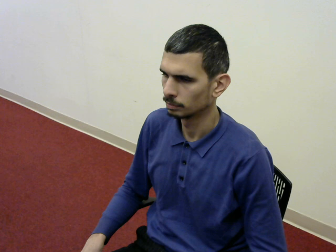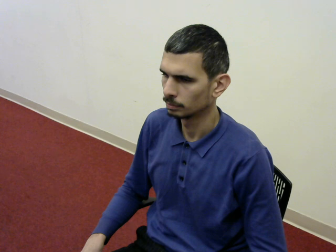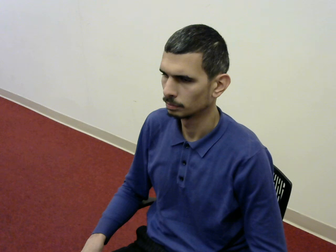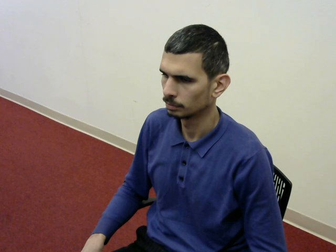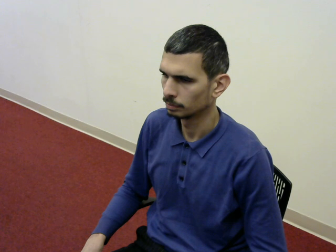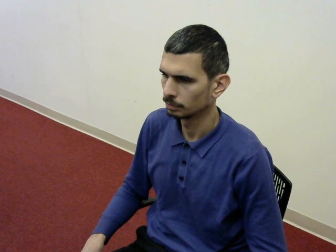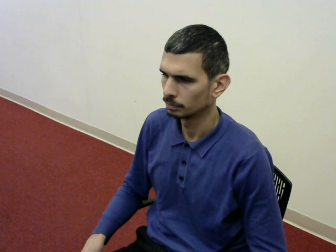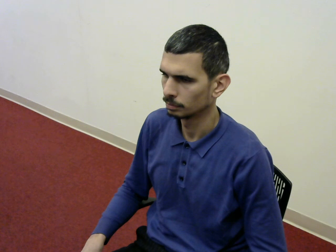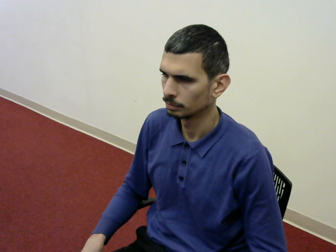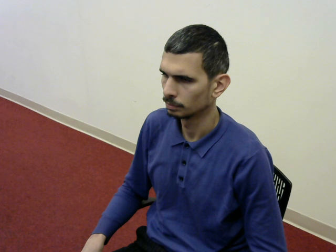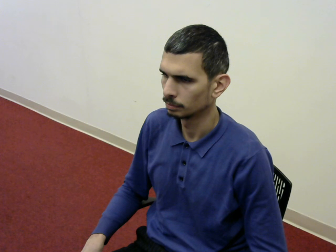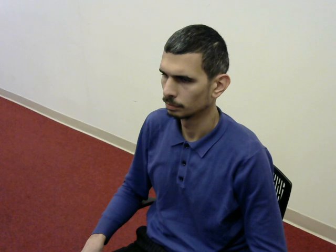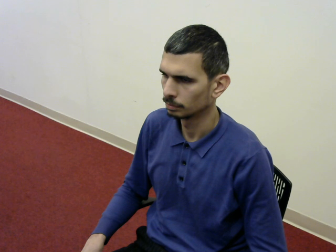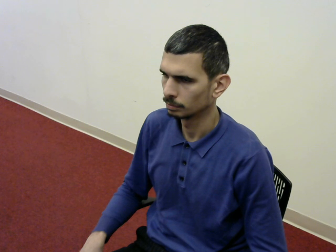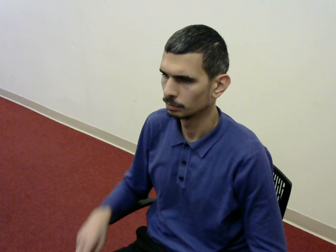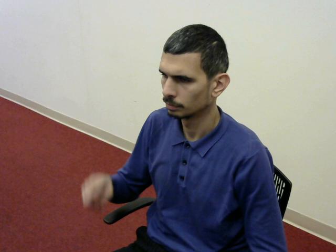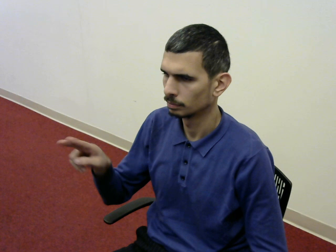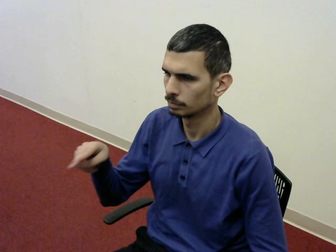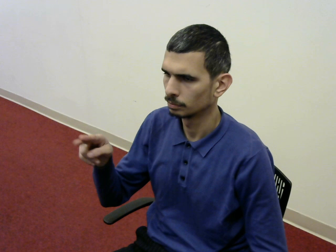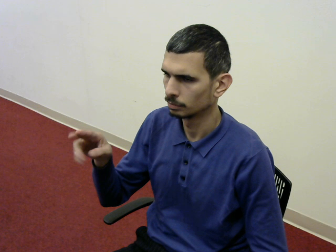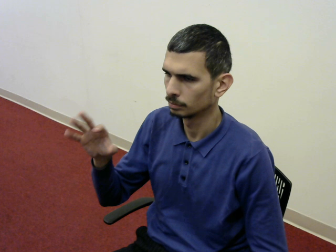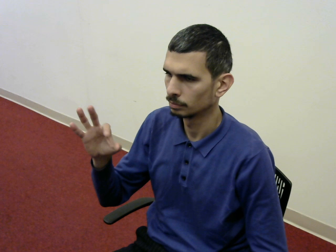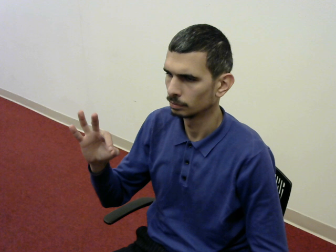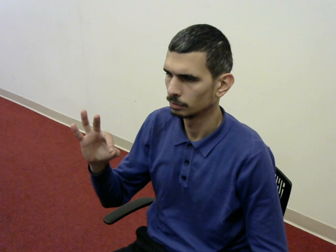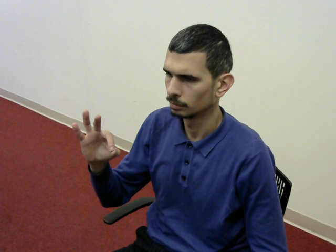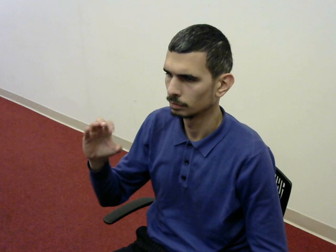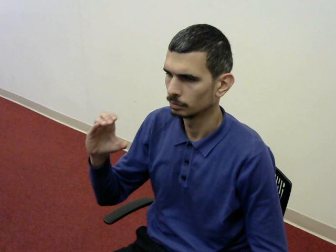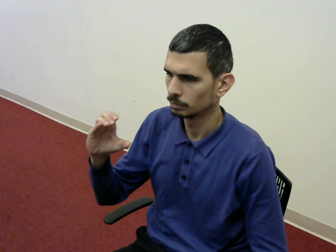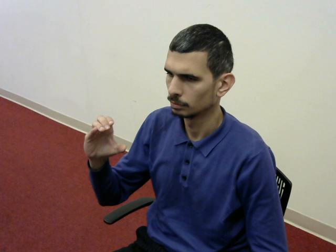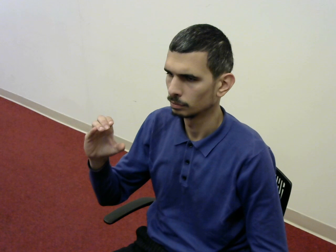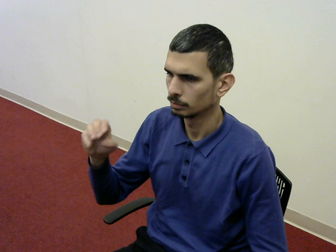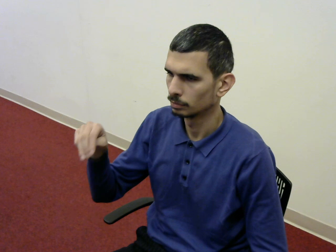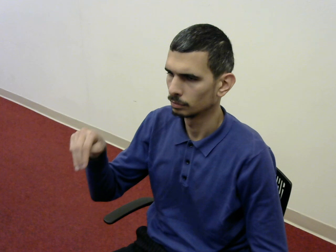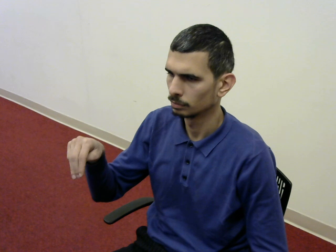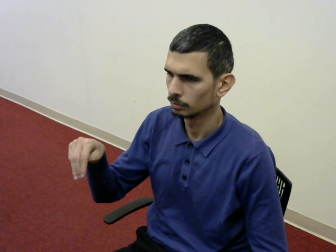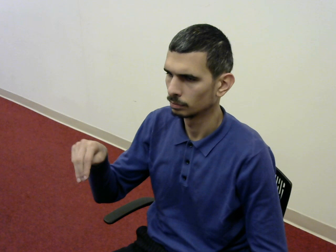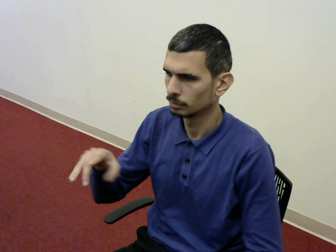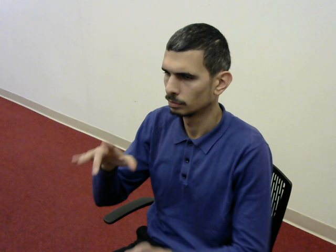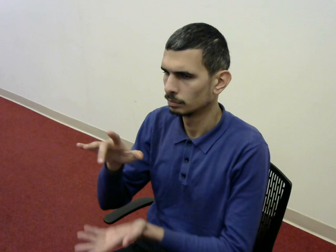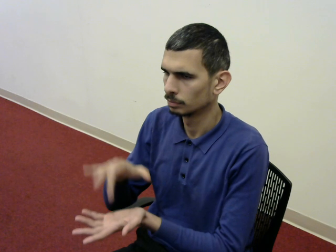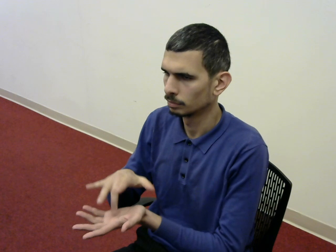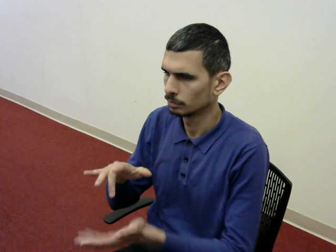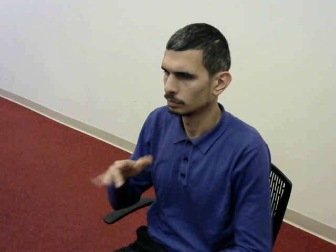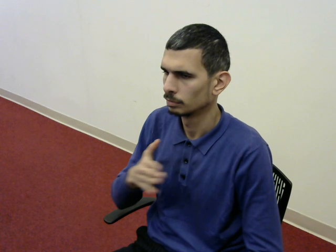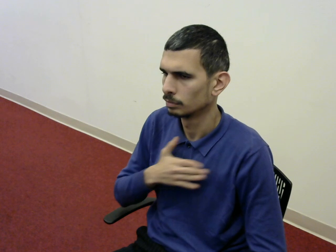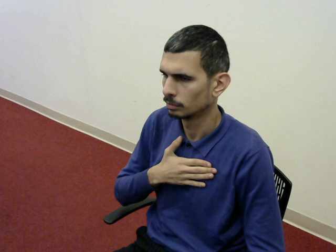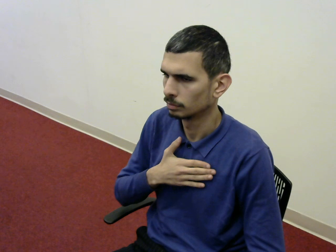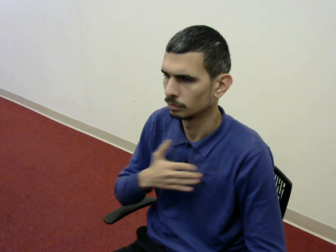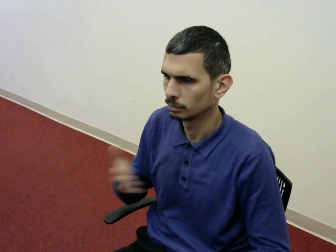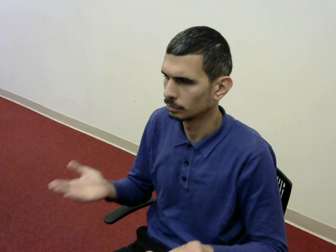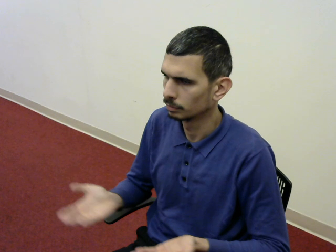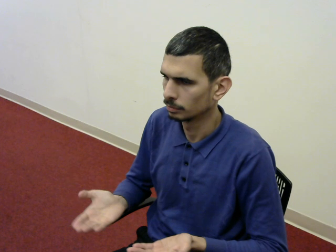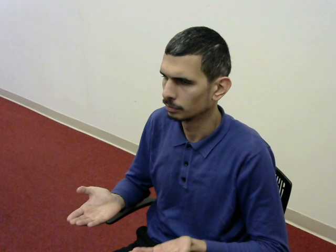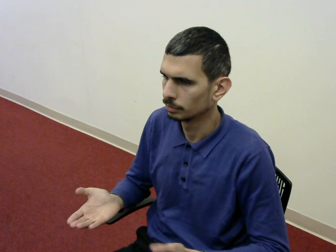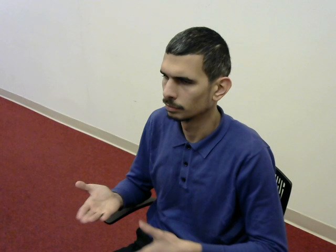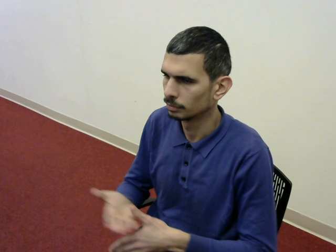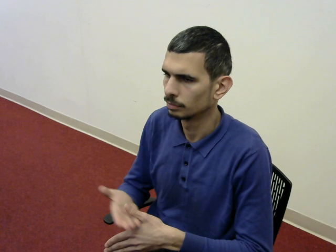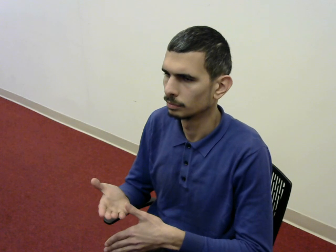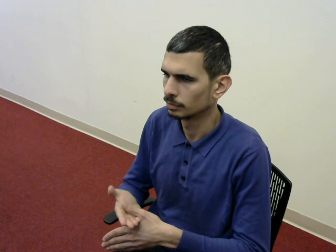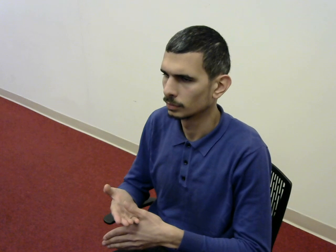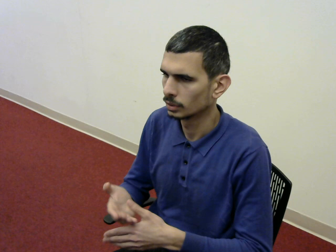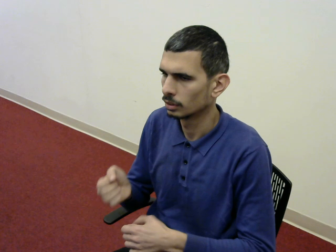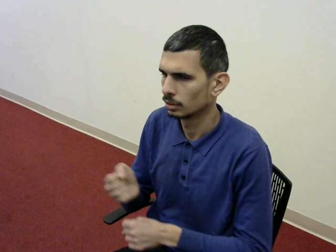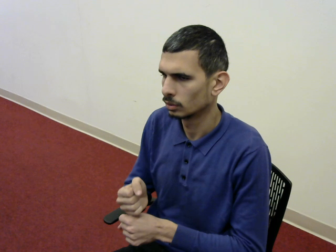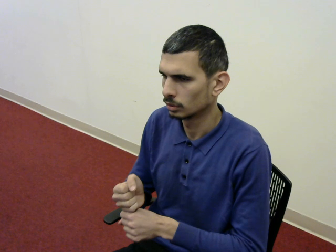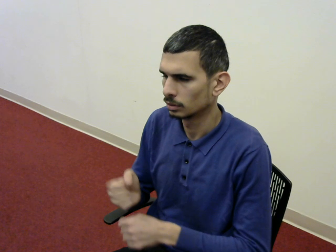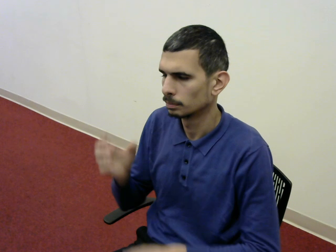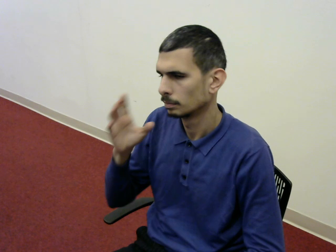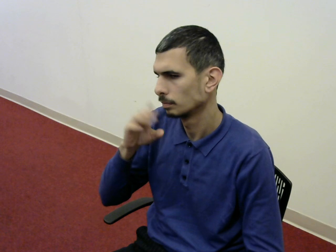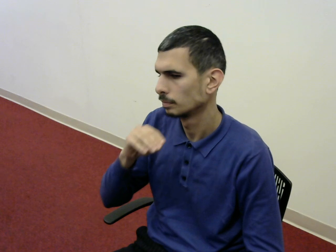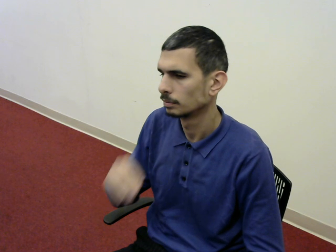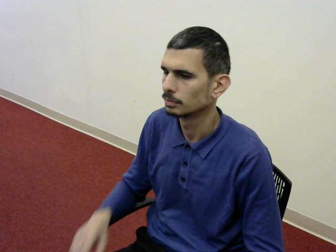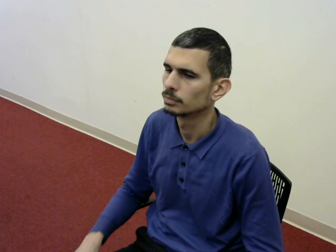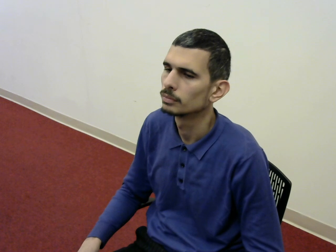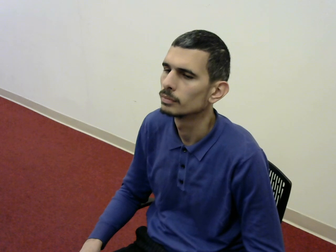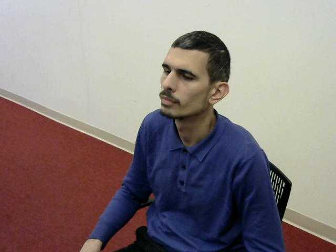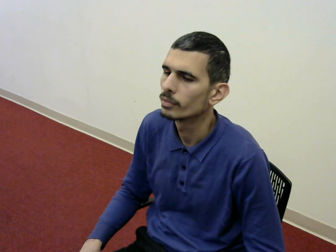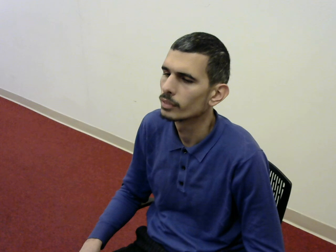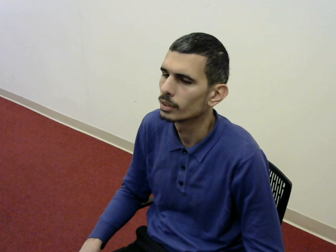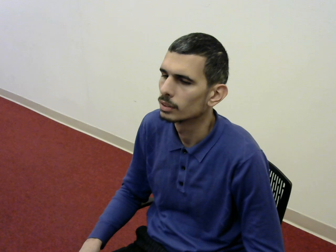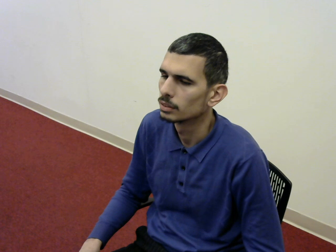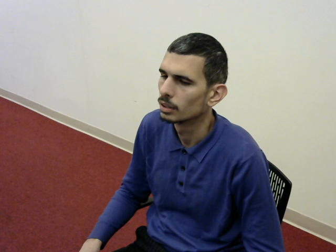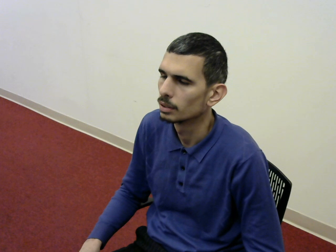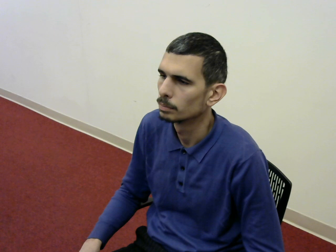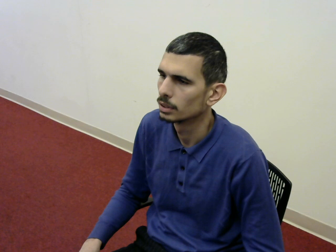DOST Mərkəzləri mənə necə kömək edə bilər?